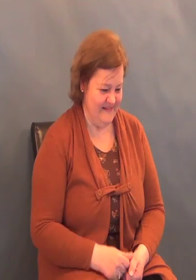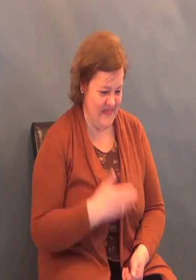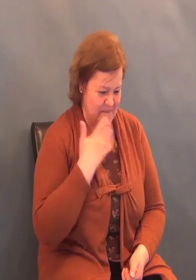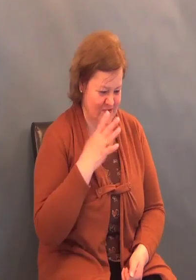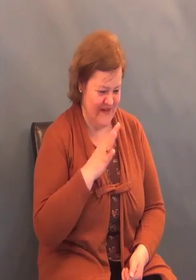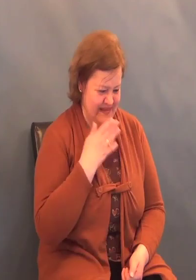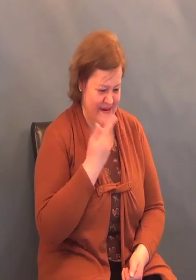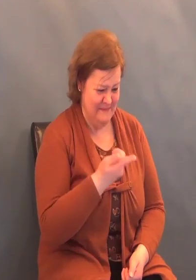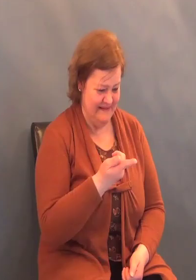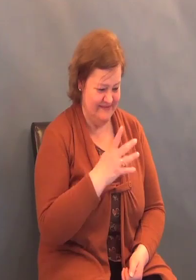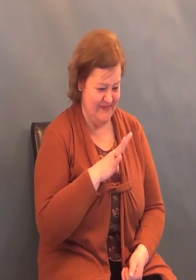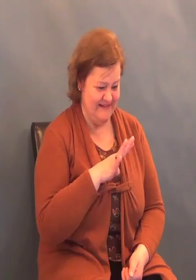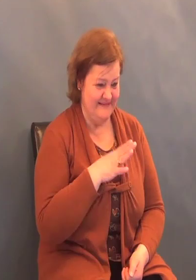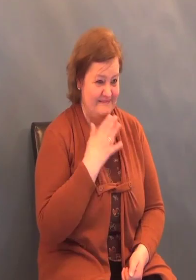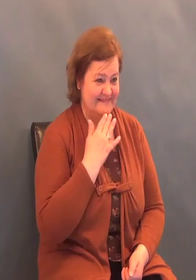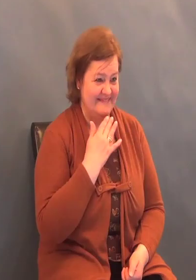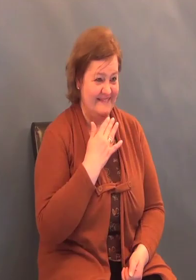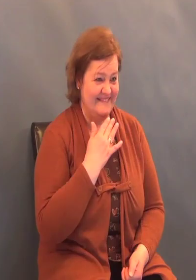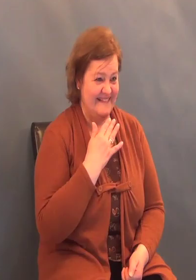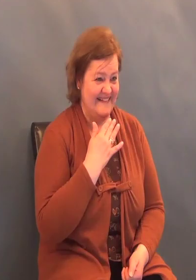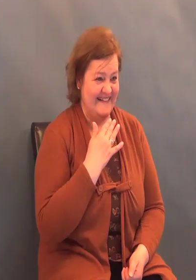Nie ma czwartego. Tam nie ma czwartego.